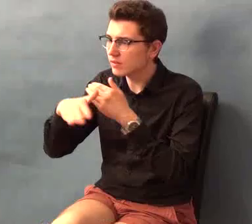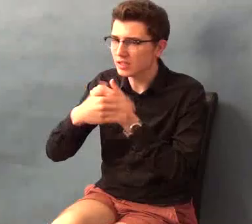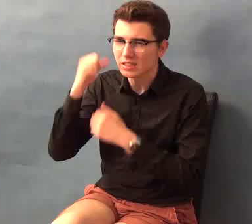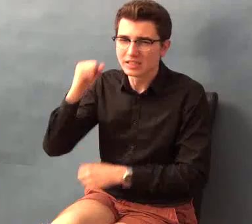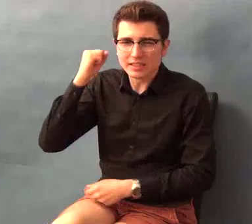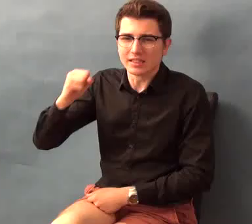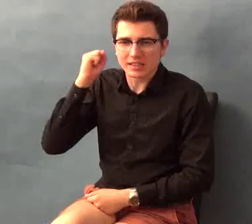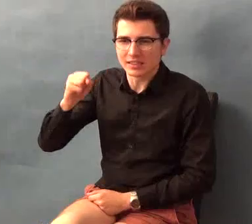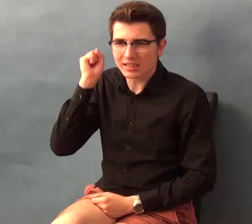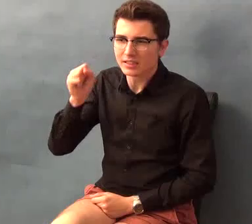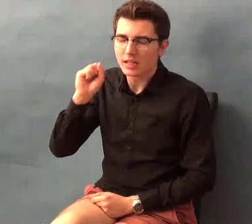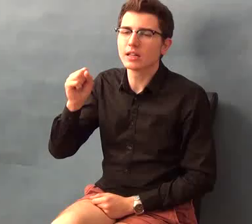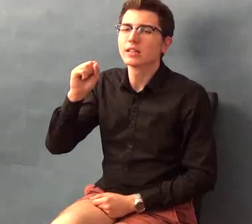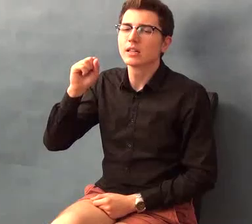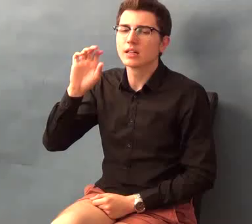Walono w zamknięte drzwi.